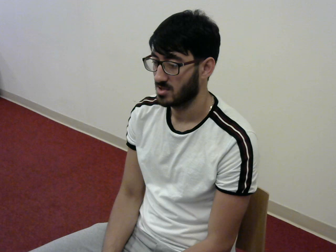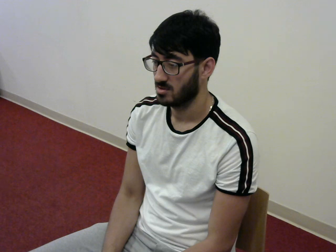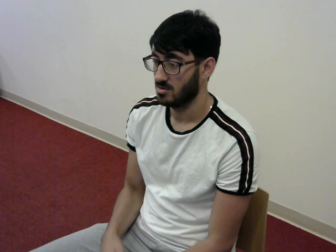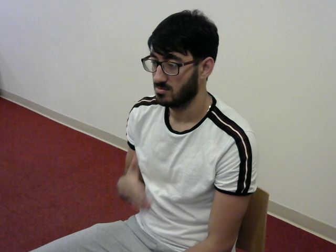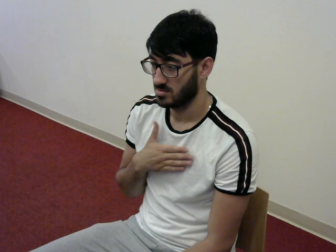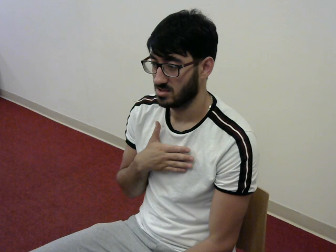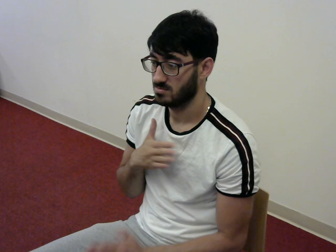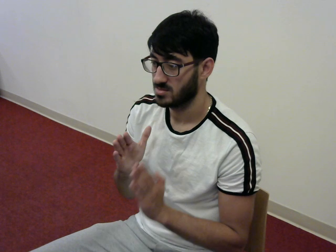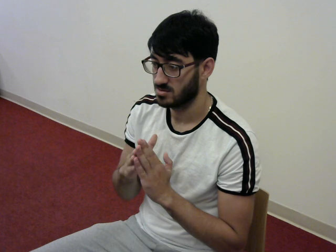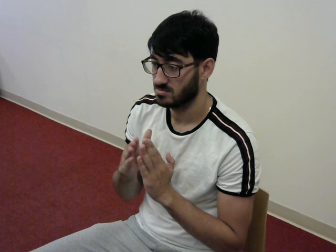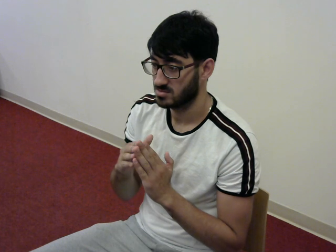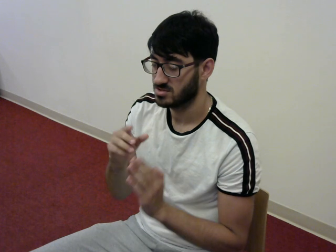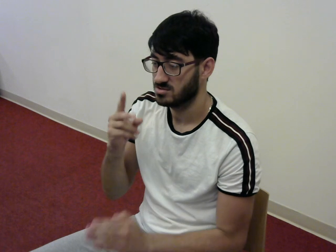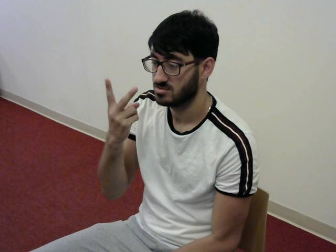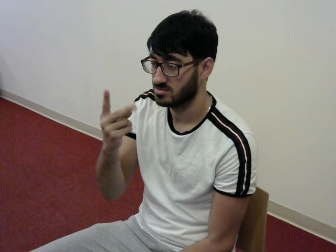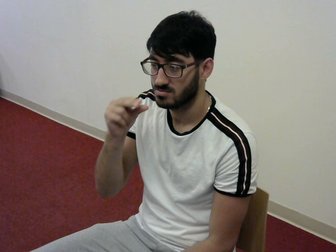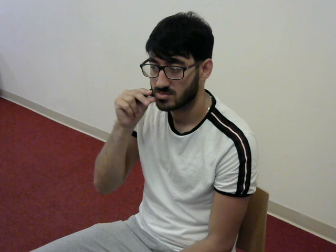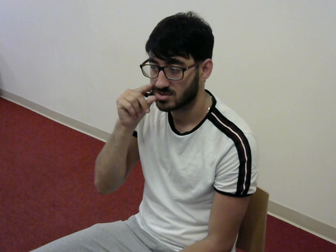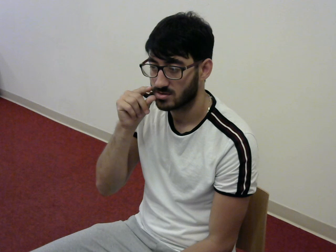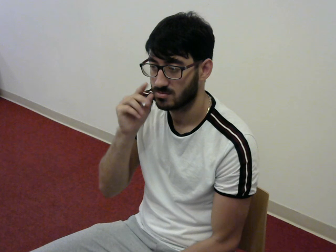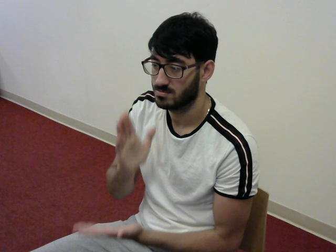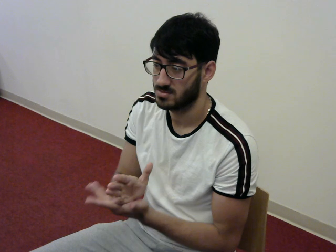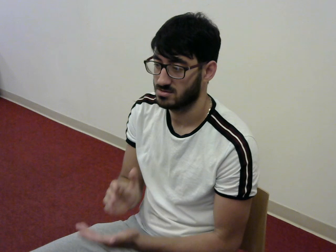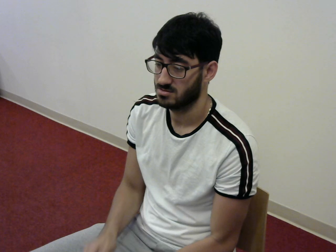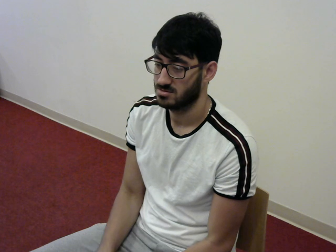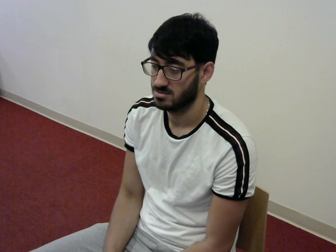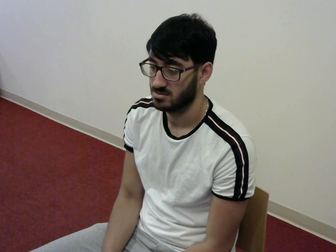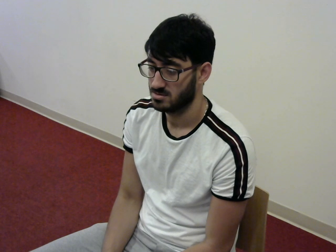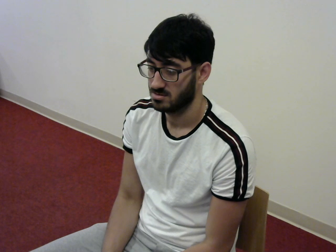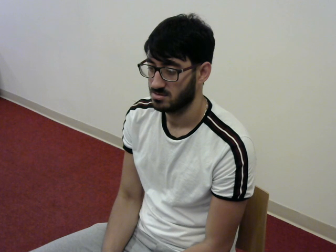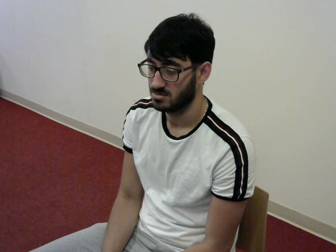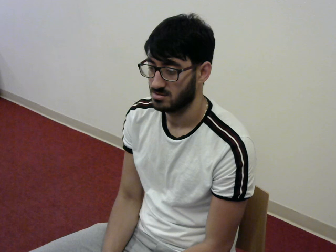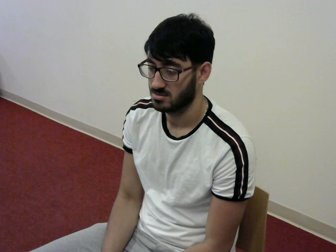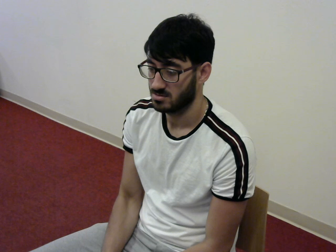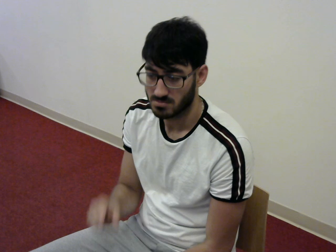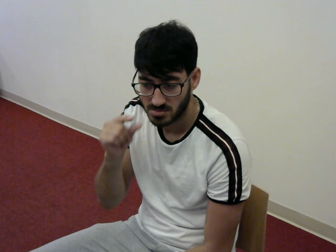Mənim evdə 2 pişiyim var